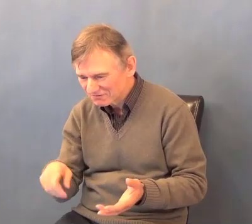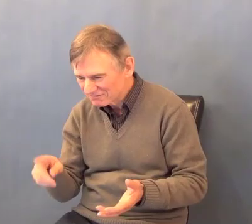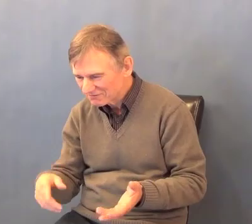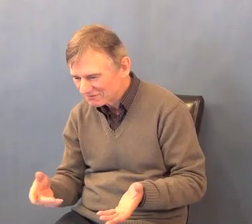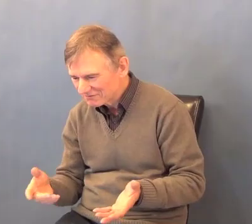Tu i tu.